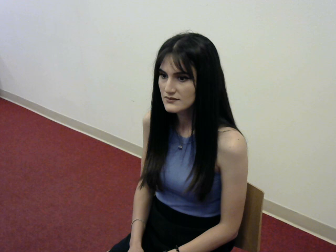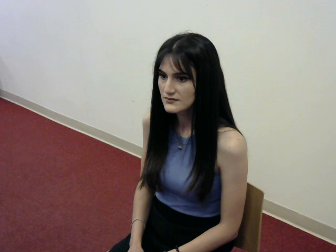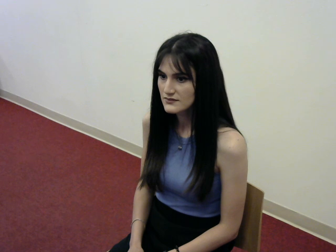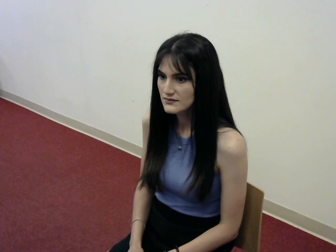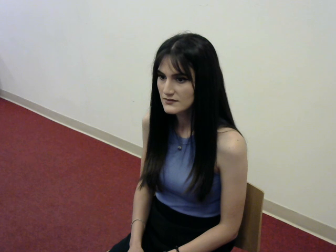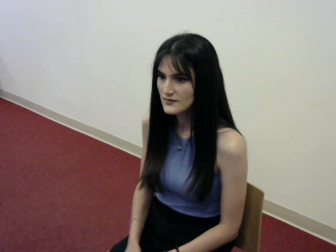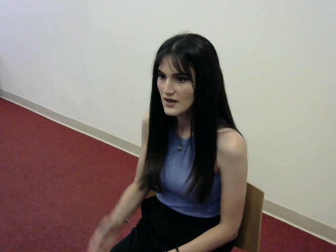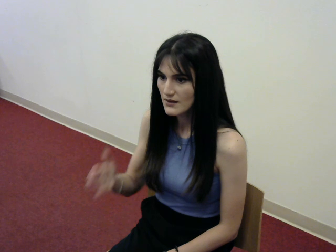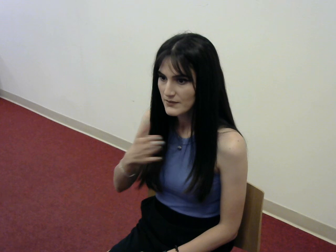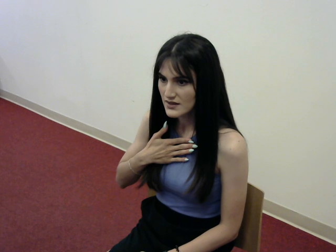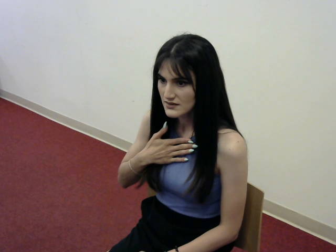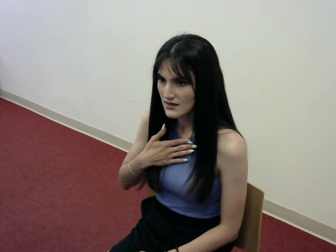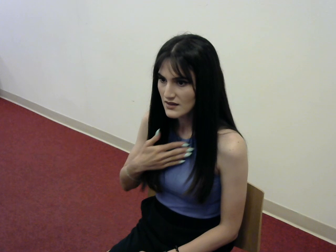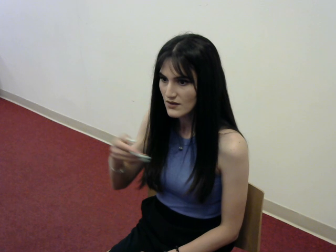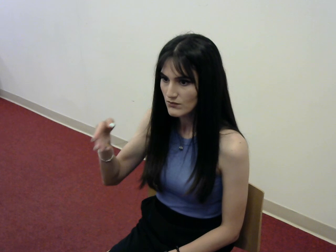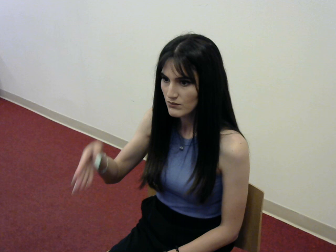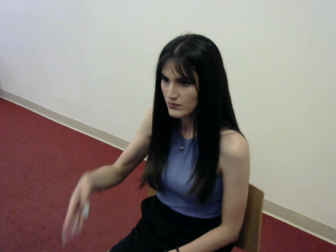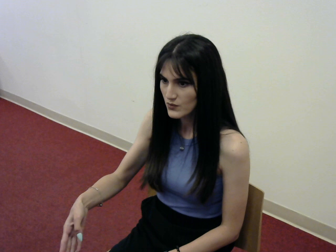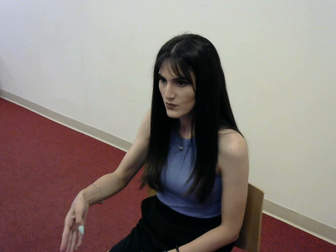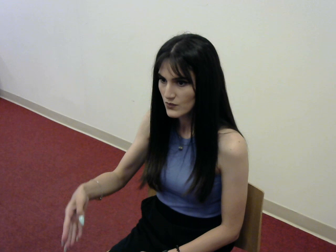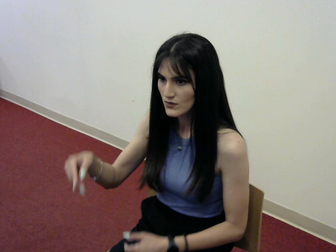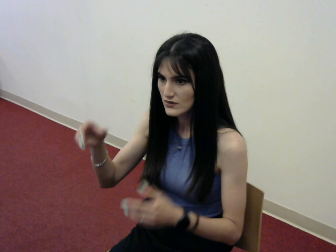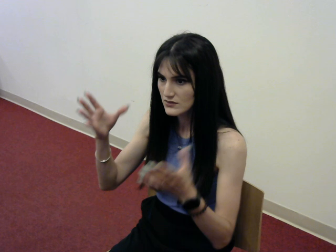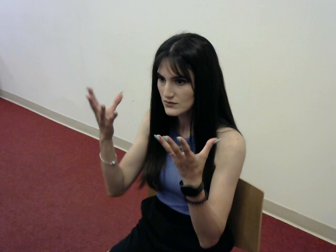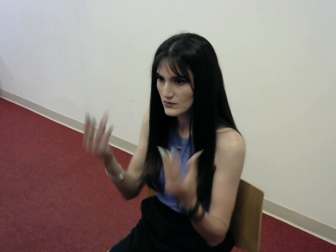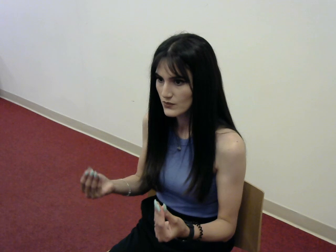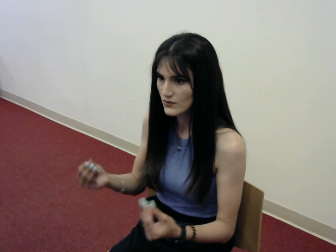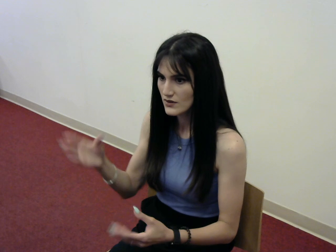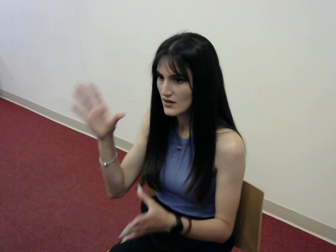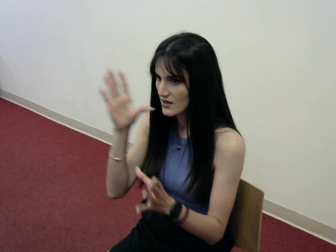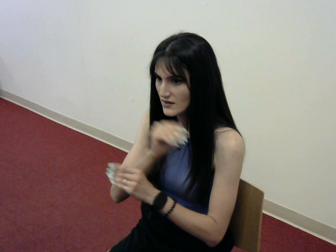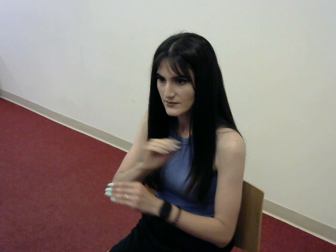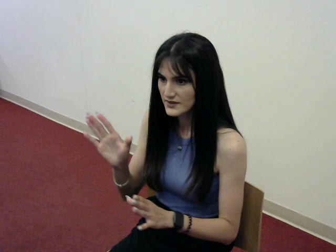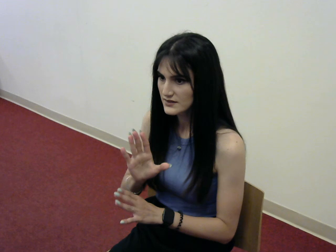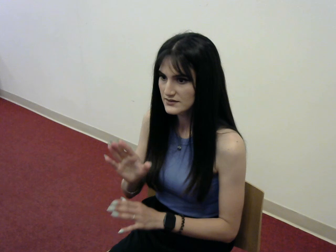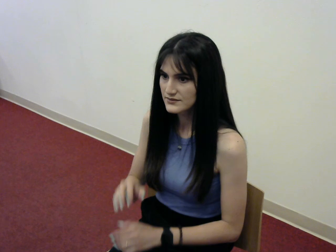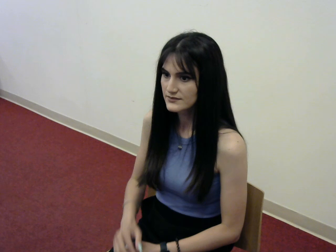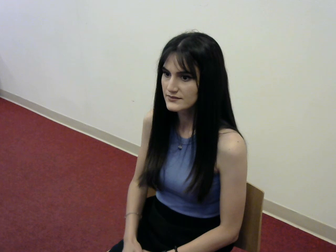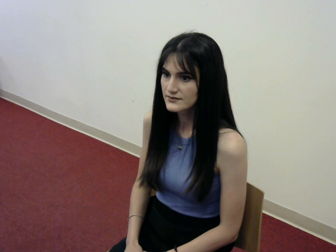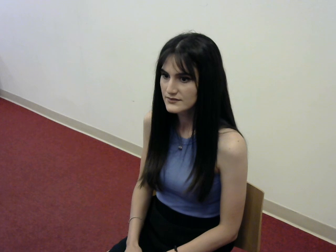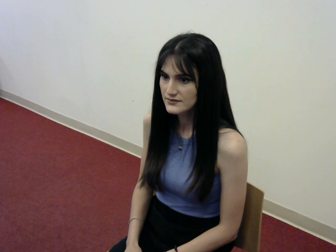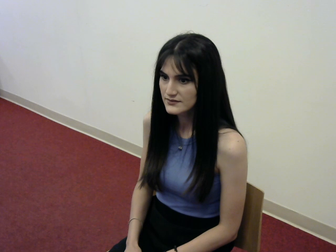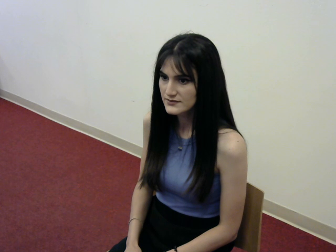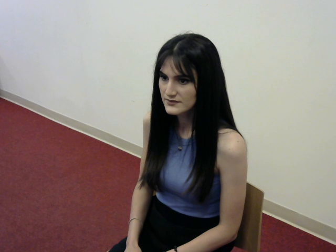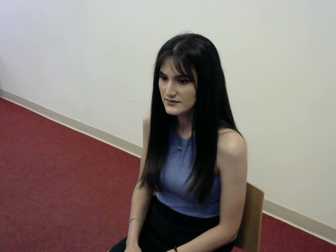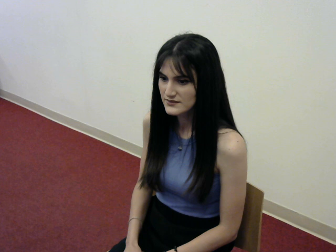Məndə bu gün alınmır